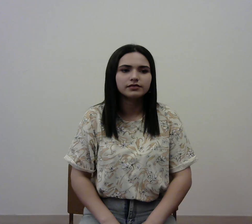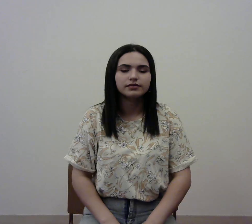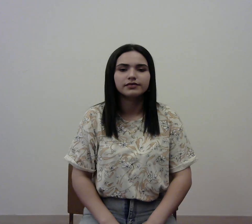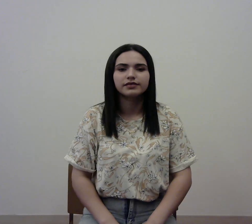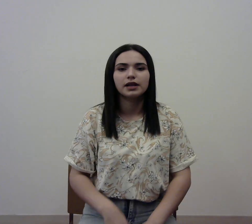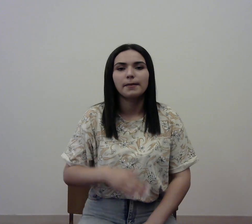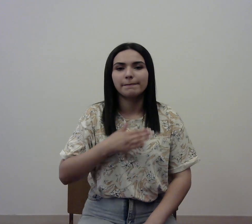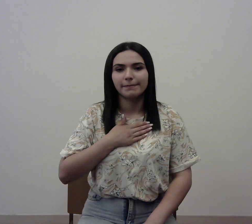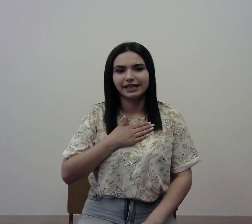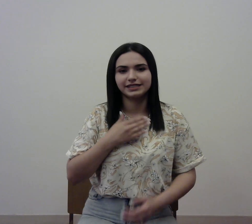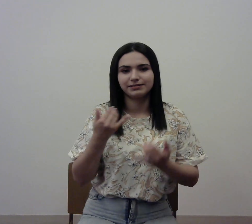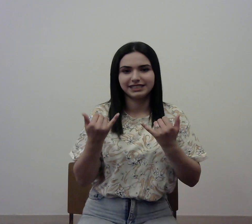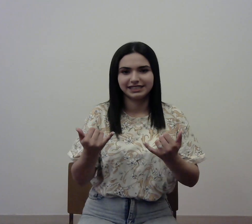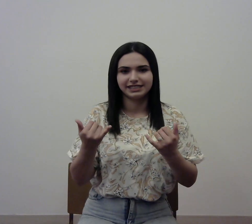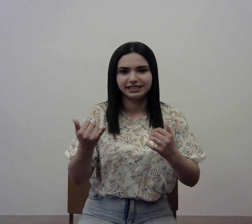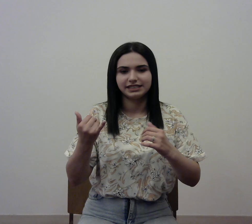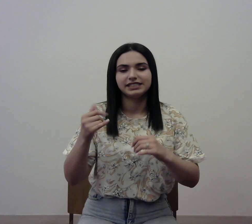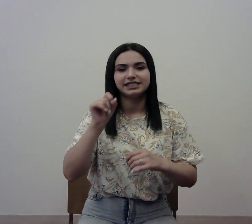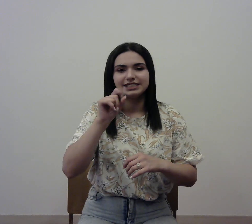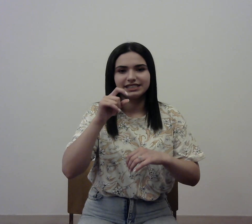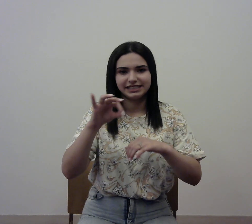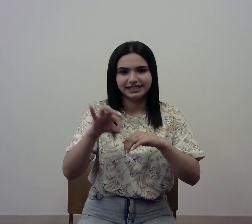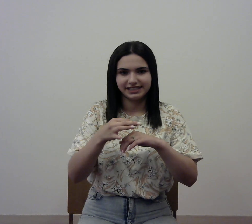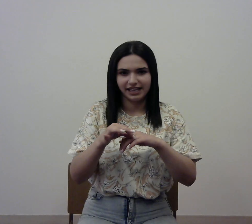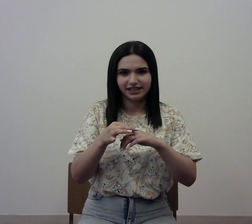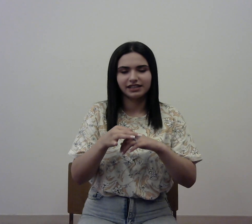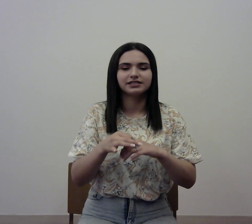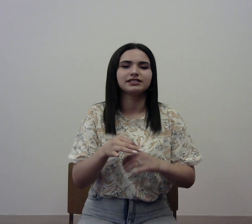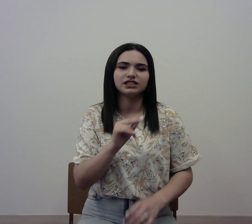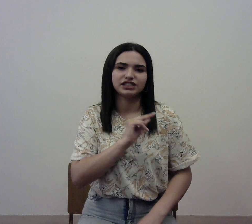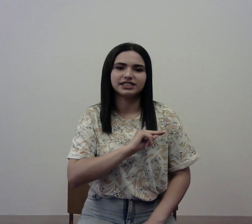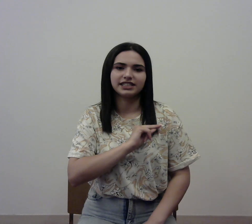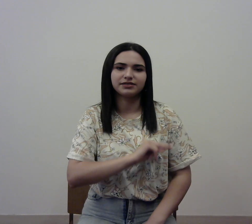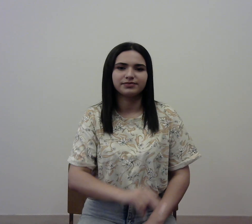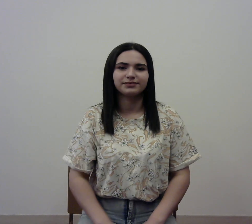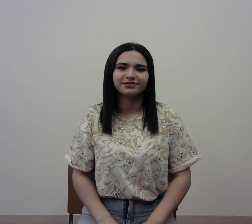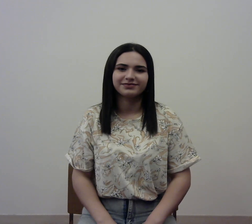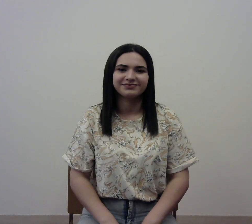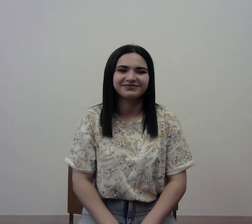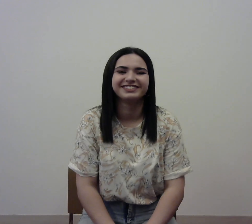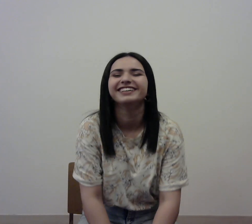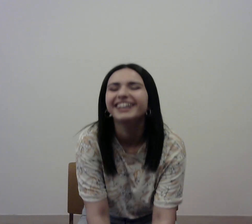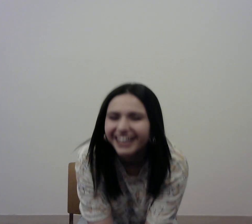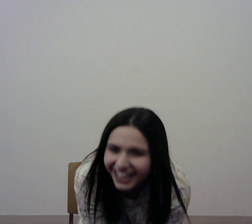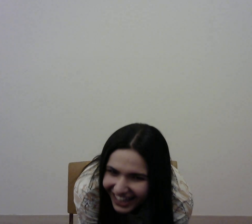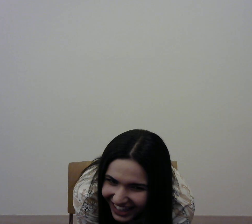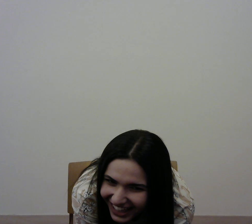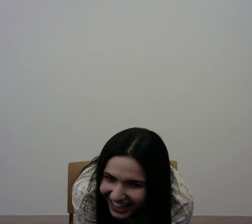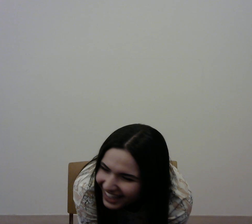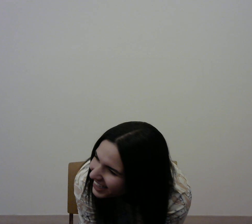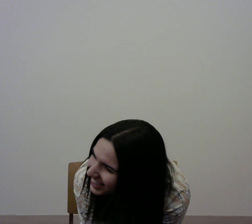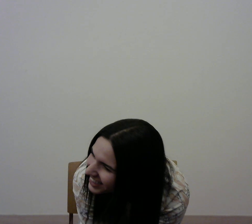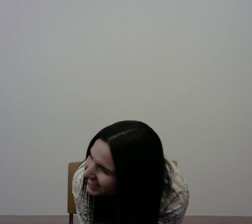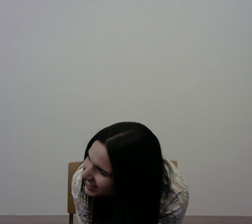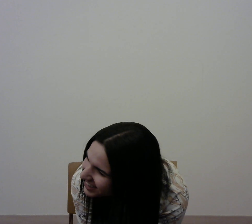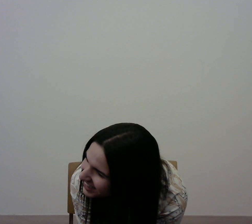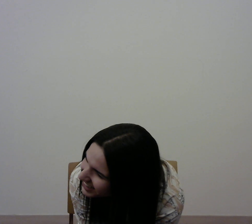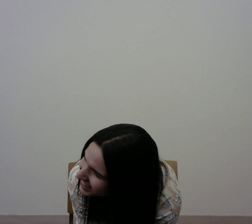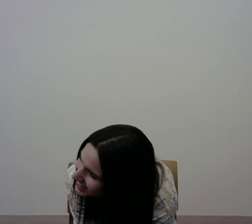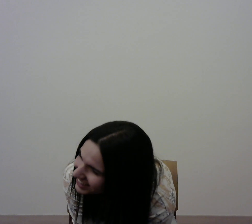Mən indi zərgər işləyirəm